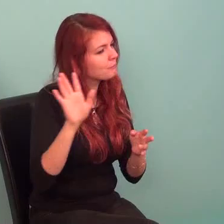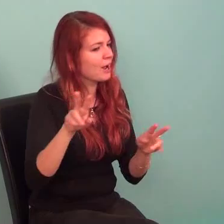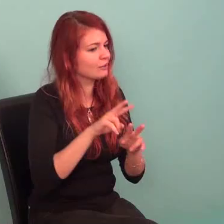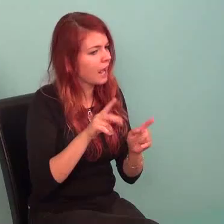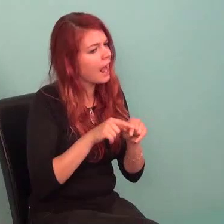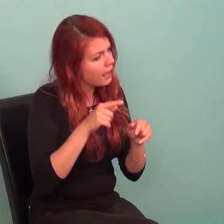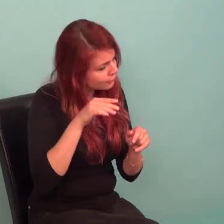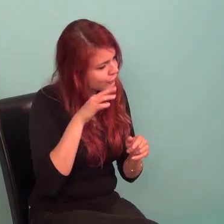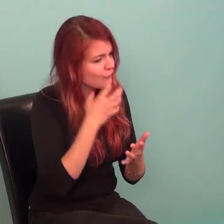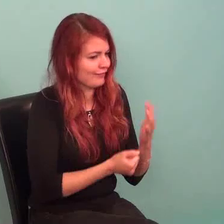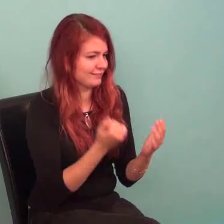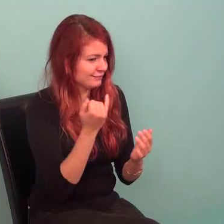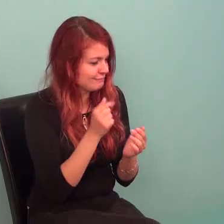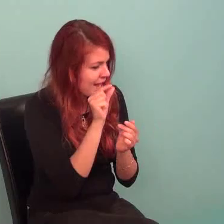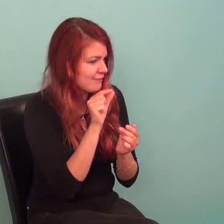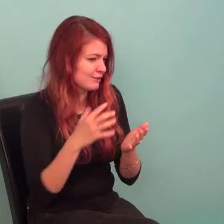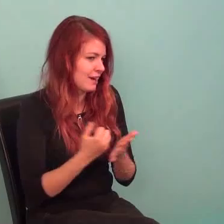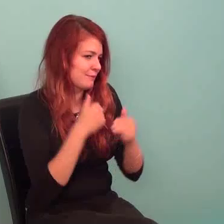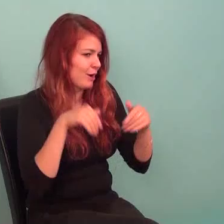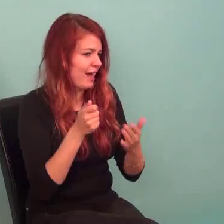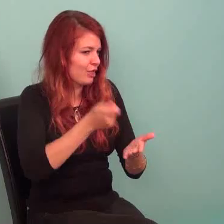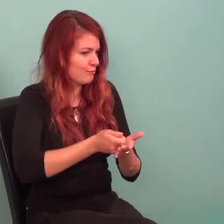Ale skorzystał, bo mógł kupić i wziąć małą żabkę dla siebie.